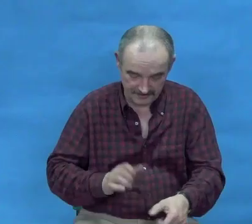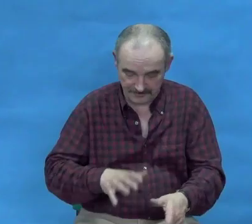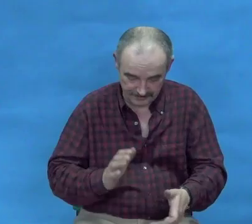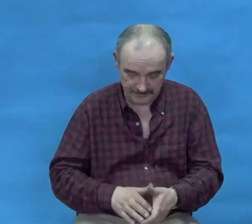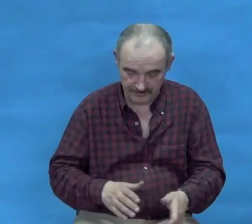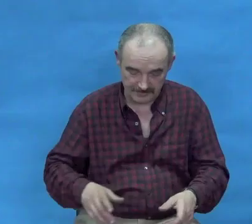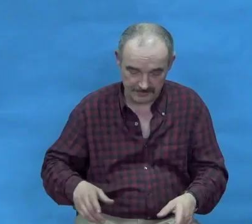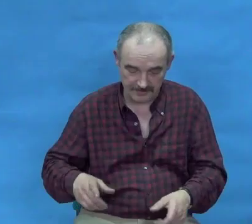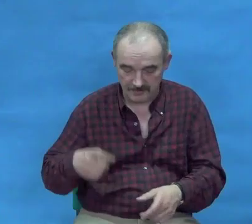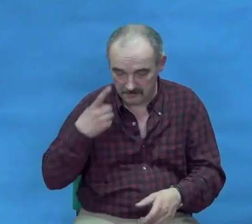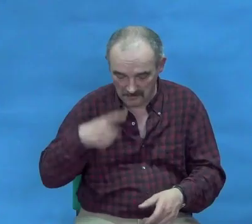Zauważył, że jedną gruszkę zgubił.